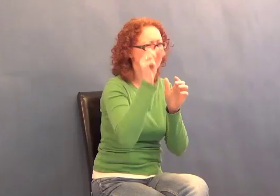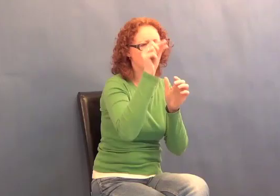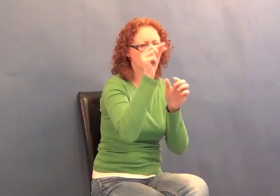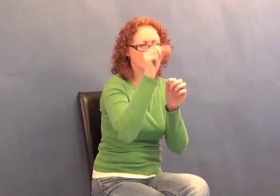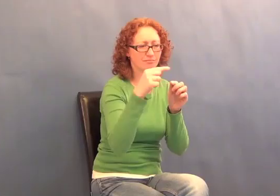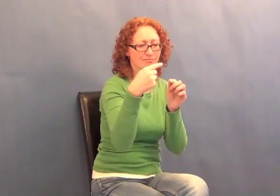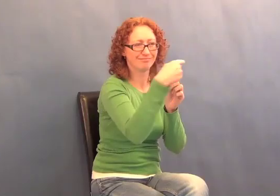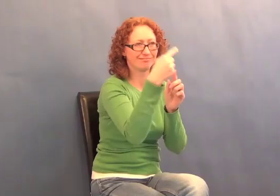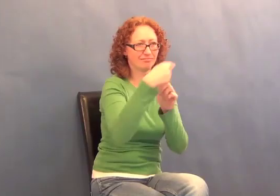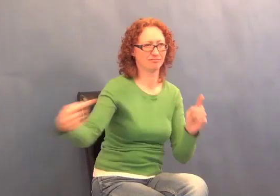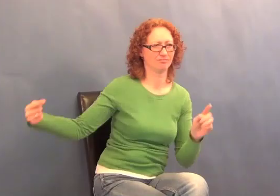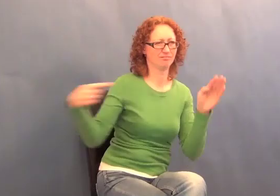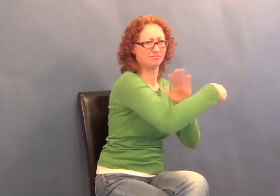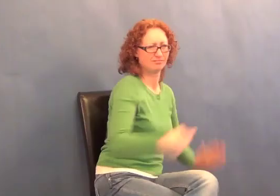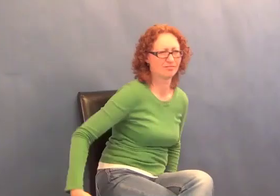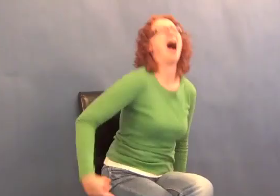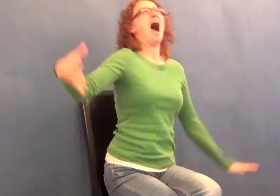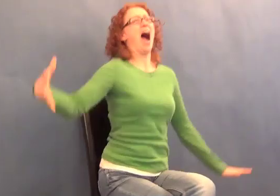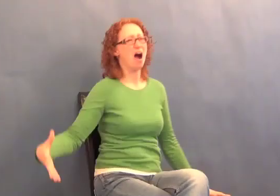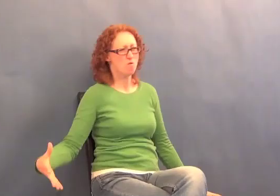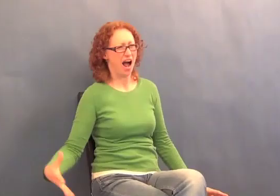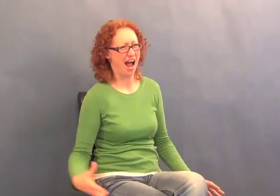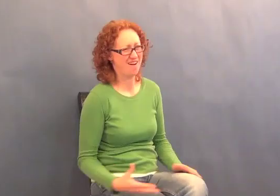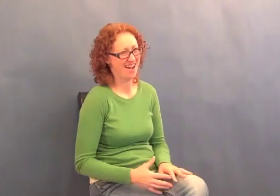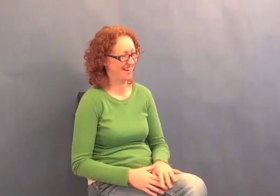Wskazówka zegara strzeliła mu w pupę.